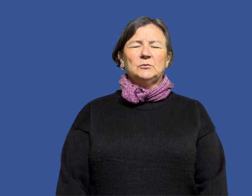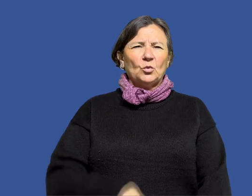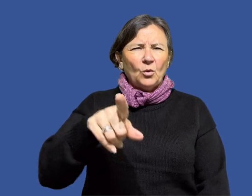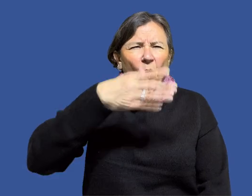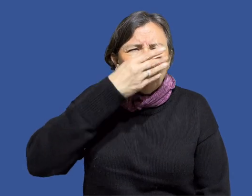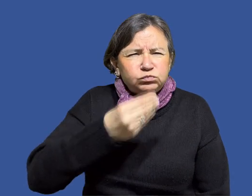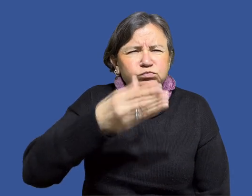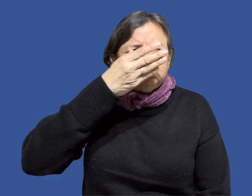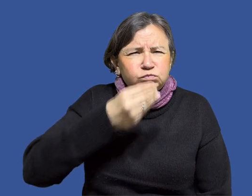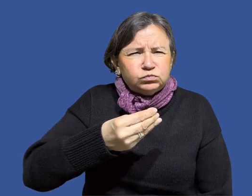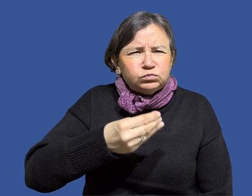Estàs constipat?